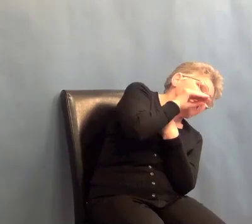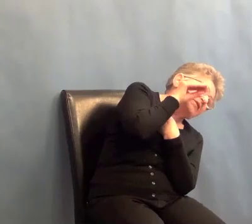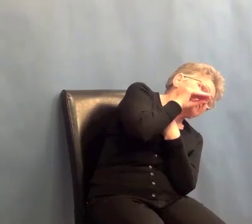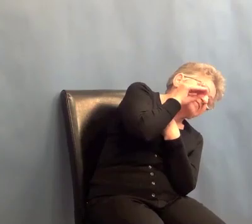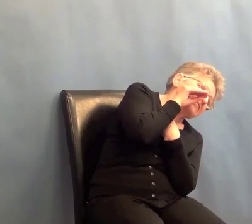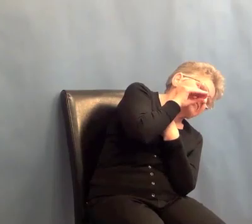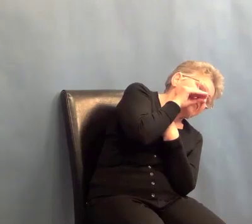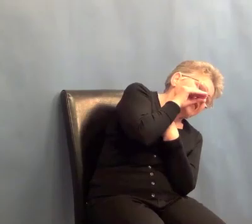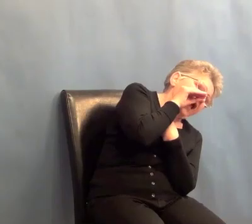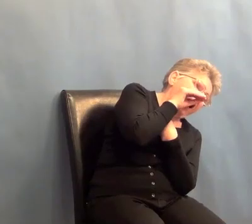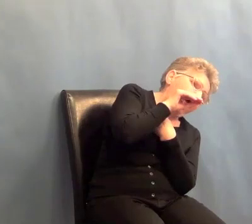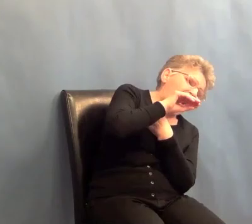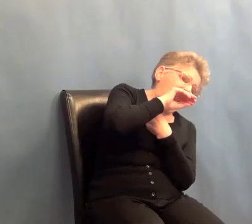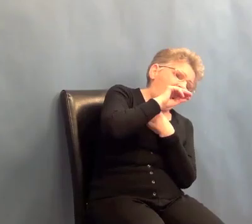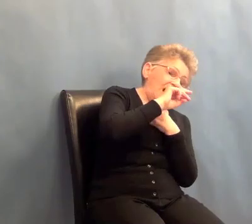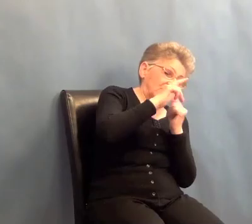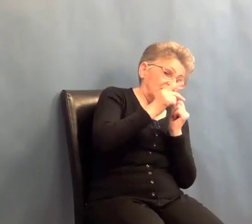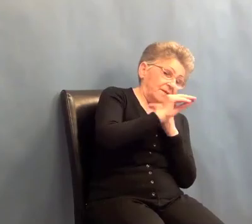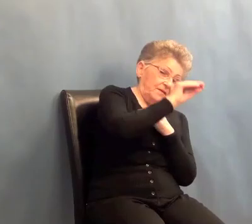Jeszcze chciał poleżeć.